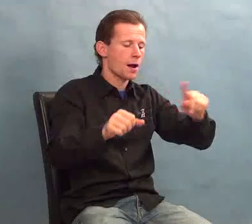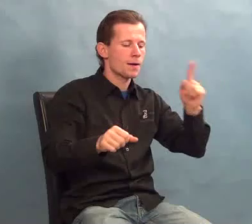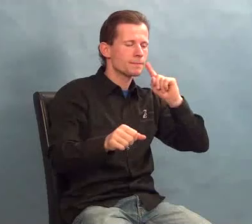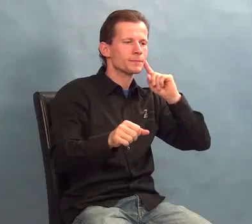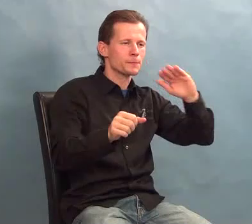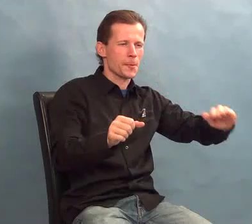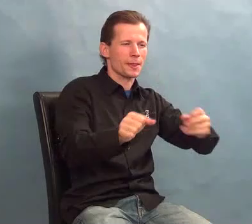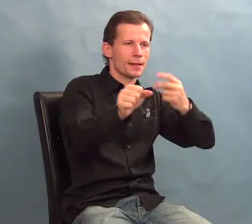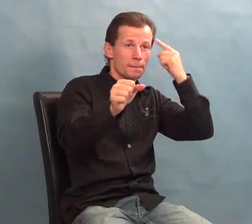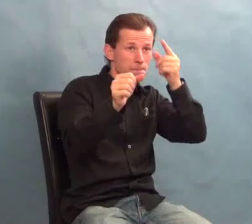Mały chłopiec chciał strzelić.